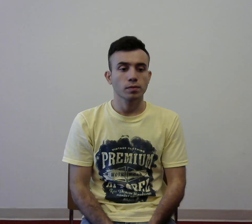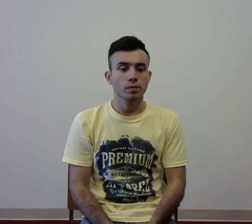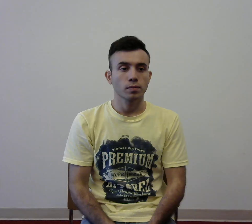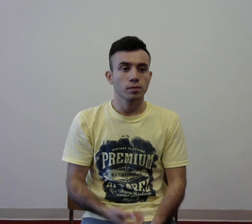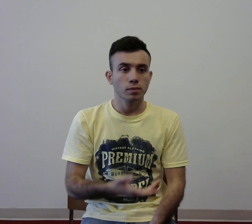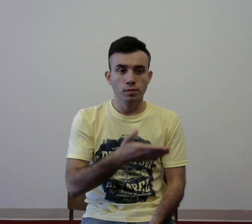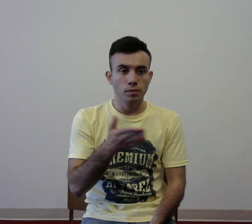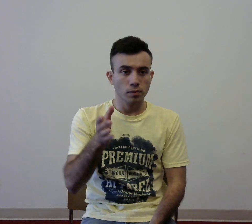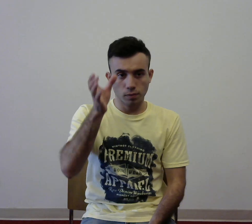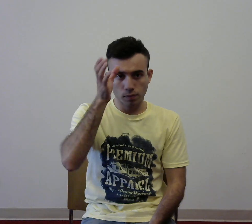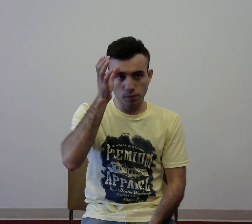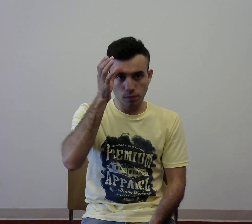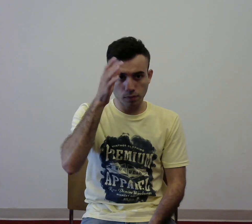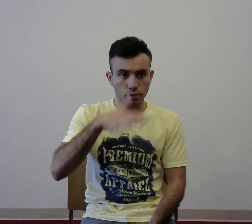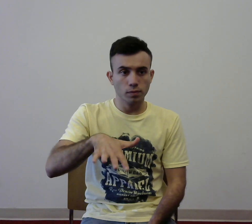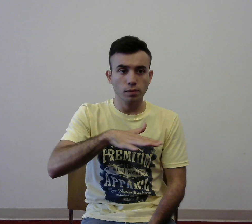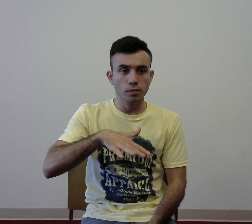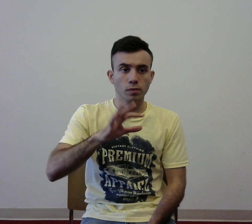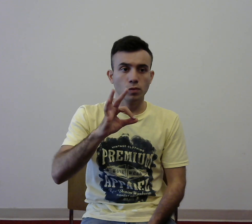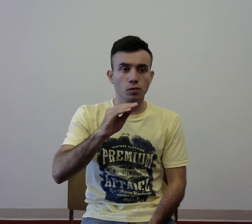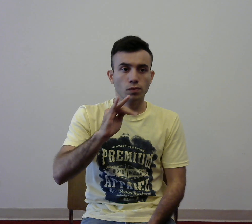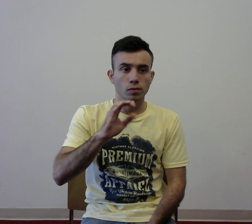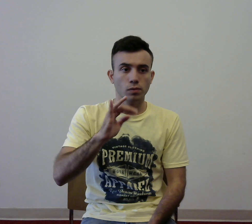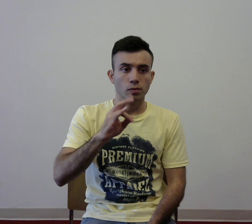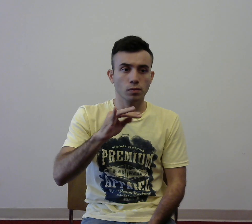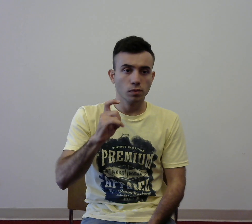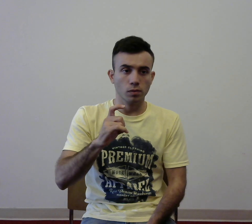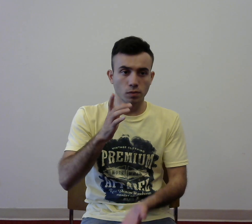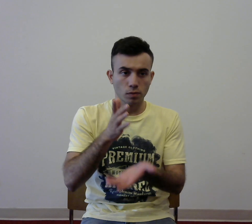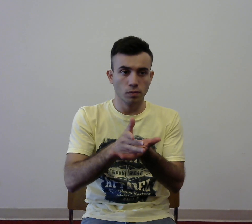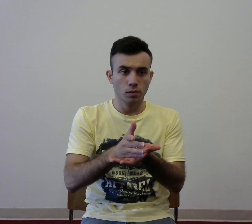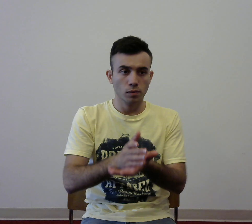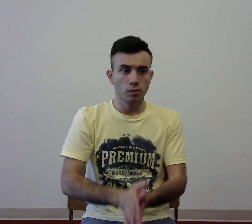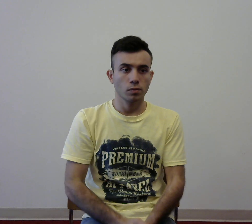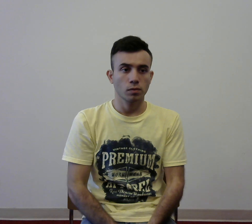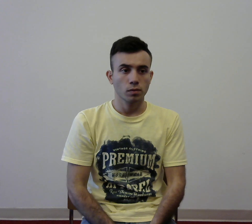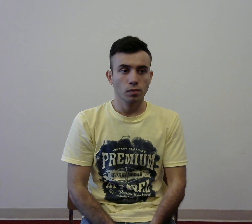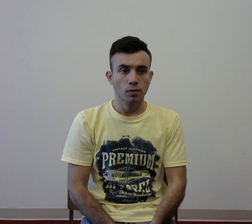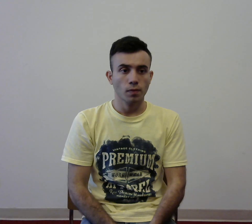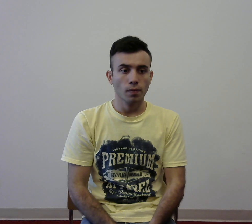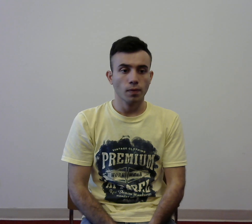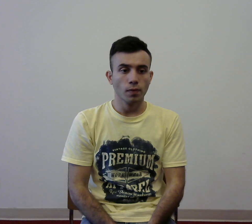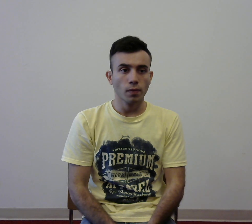Sizin Elmlər Akademiyası tərəfdə ofisiniz varmı?